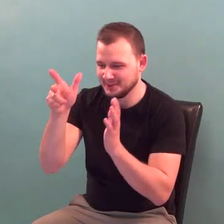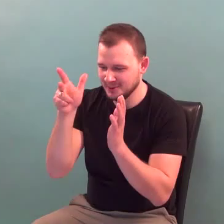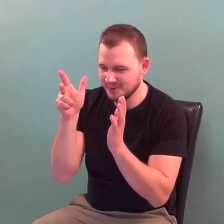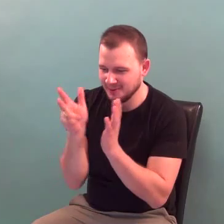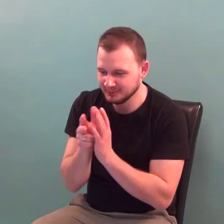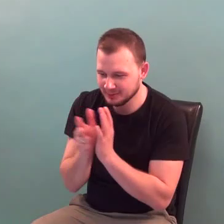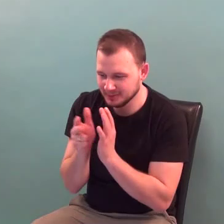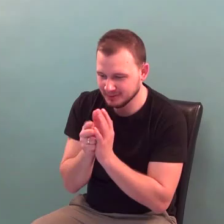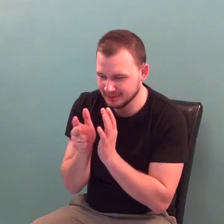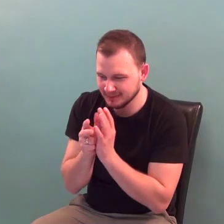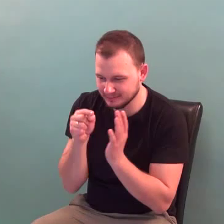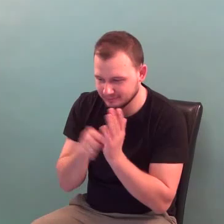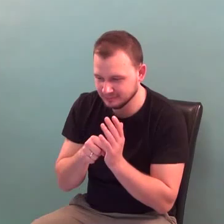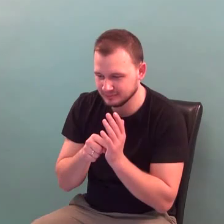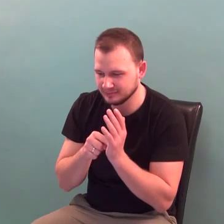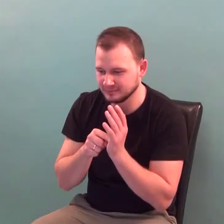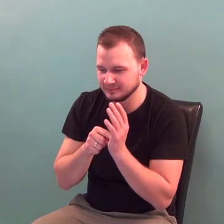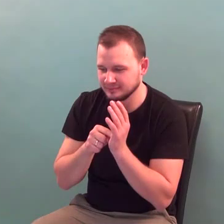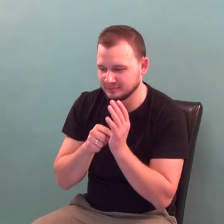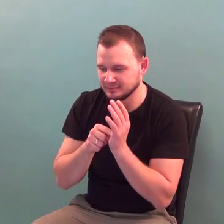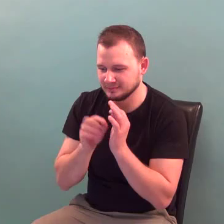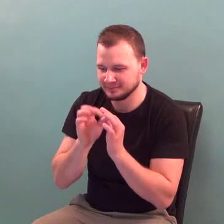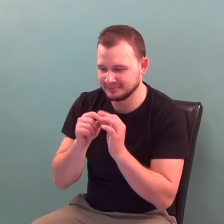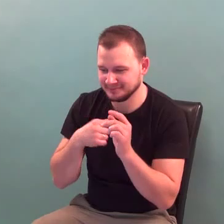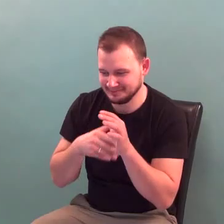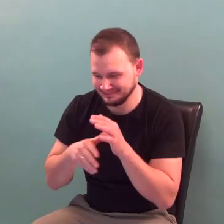Osiemnastego, zastanawiam się...